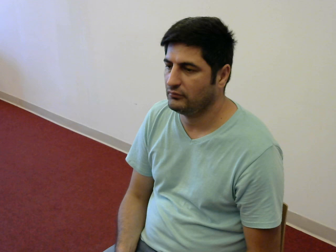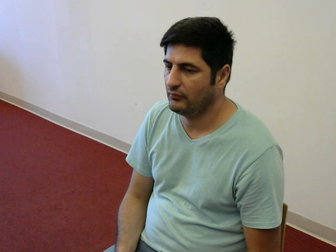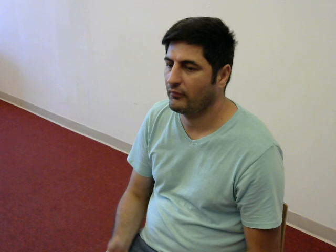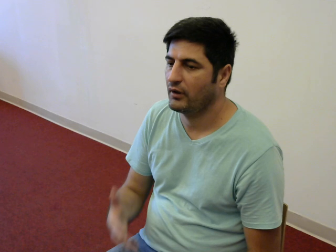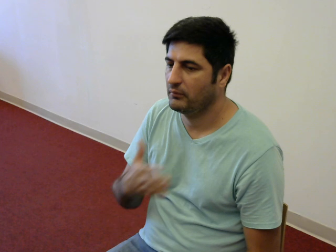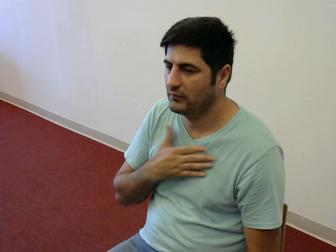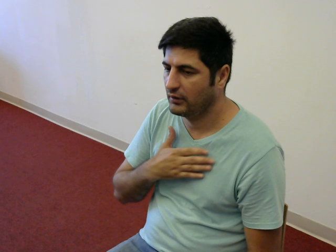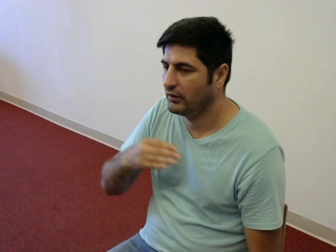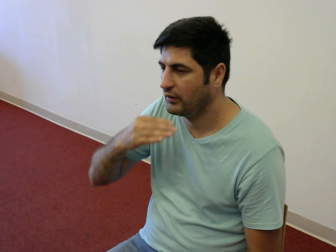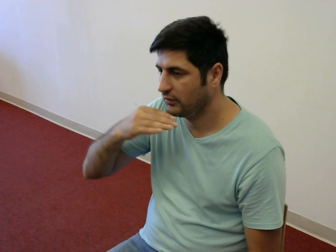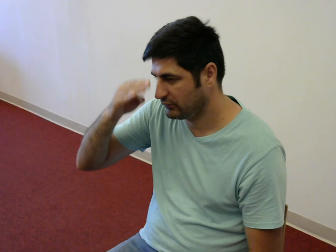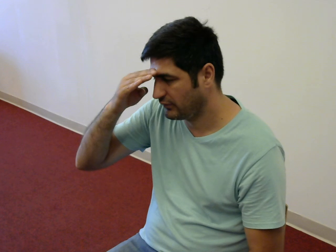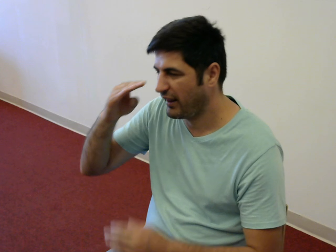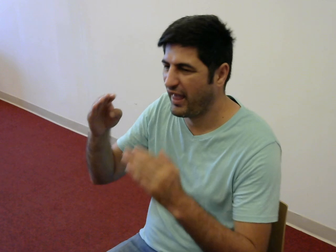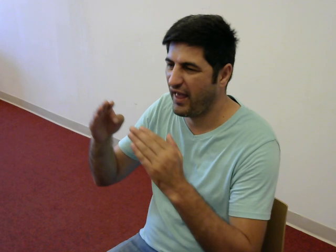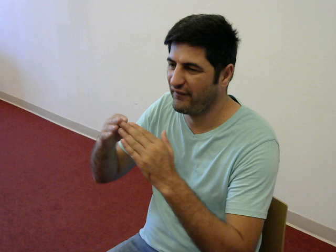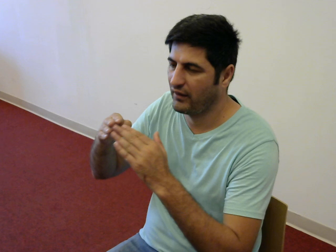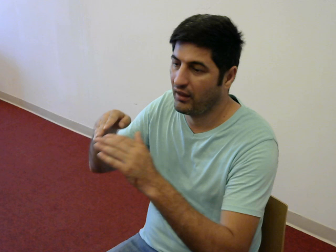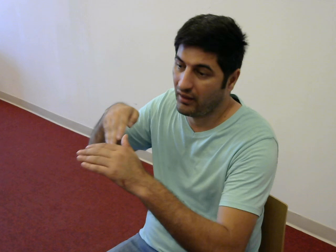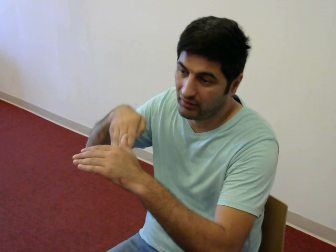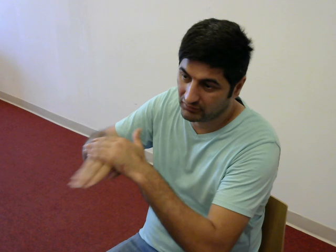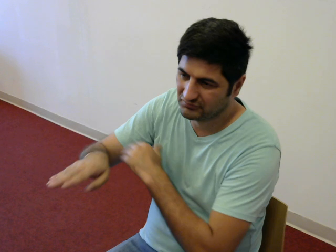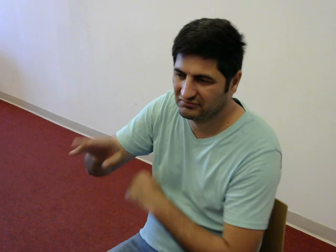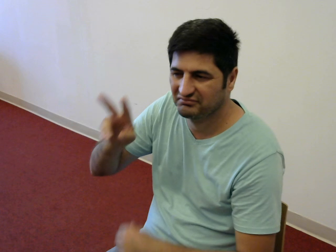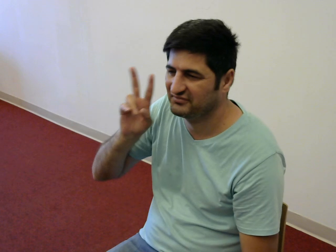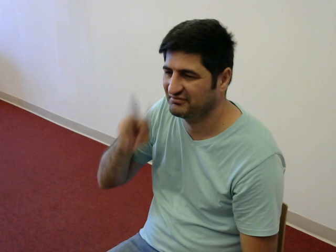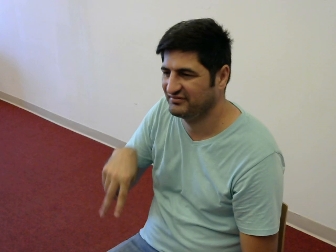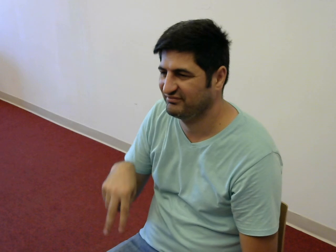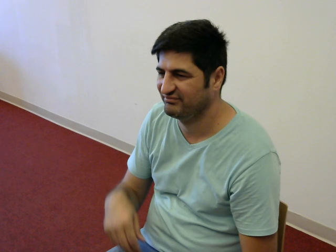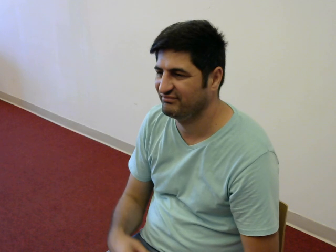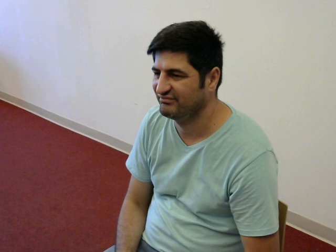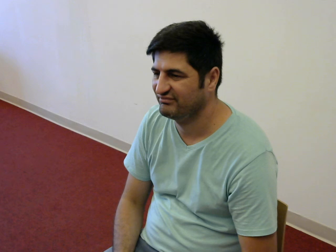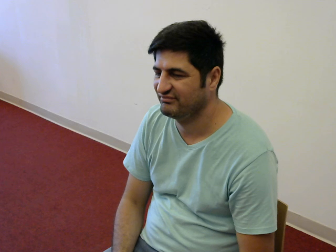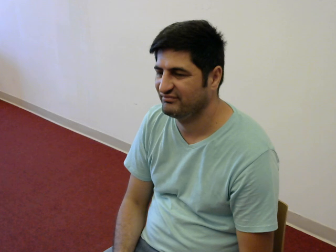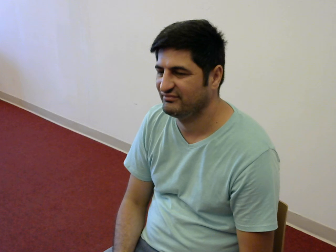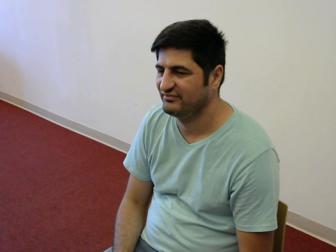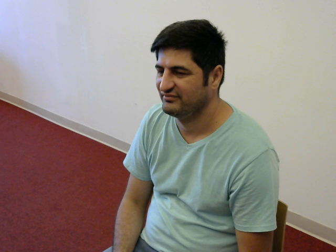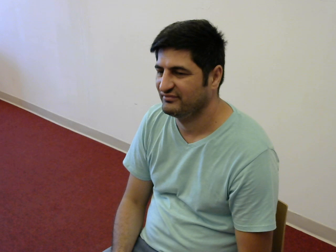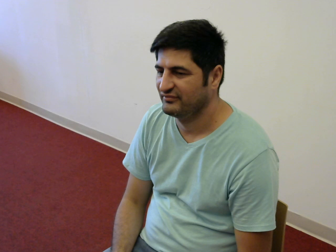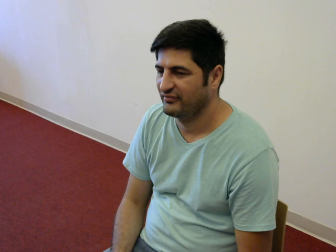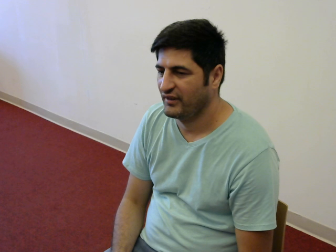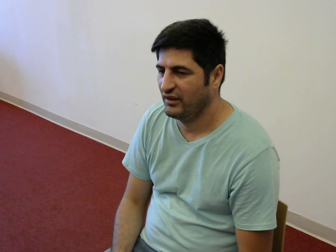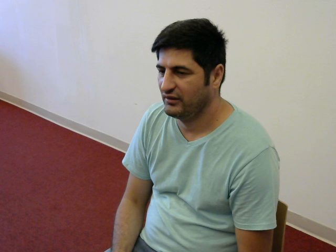Mənim atam evdən çıxa bilmir